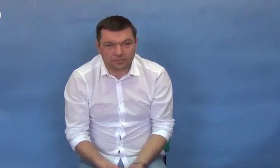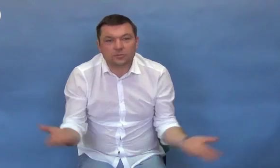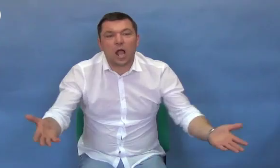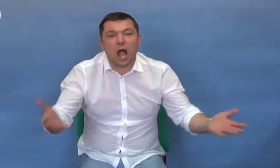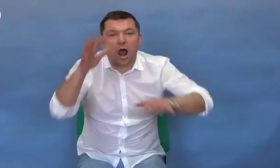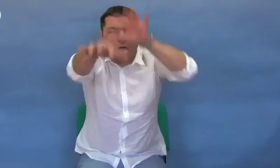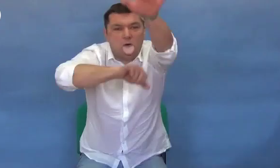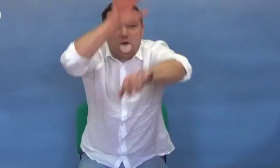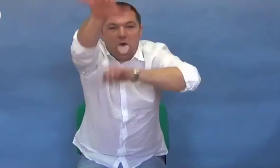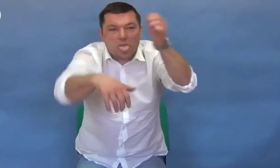Gdzie się wspina?